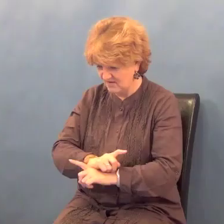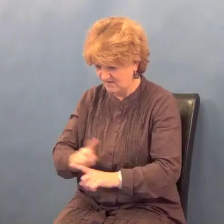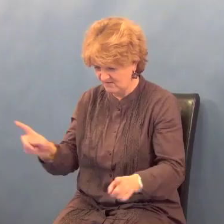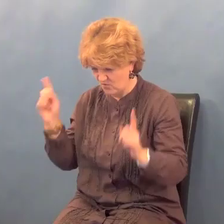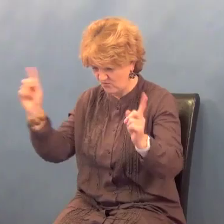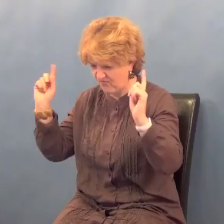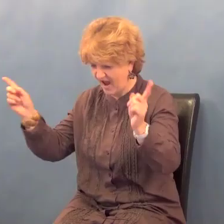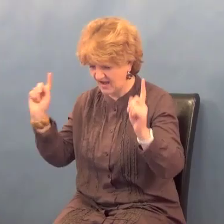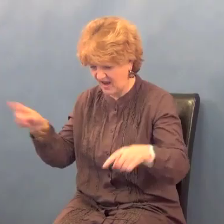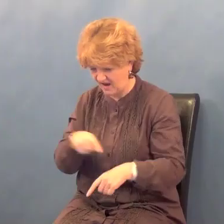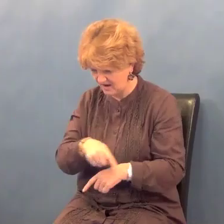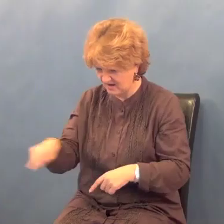Uwaga na tory.